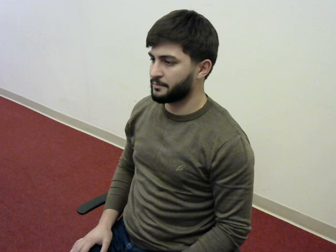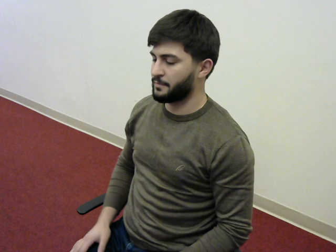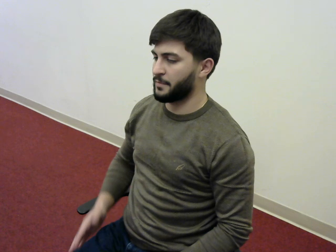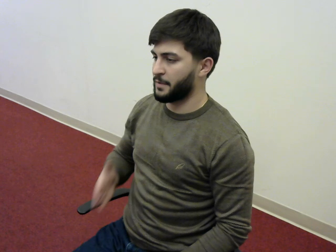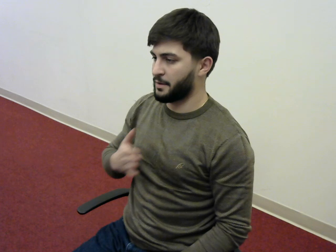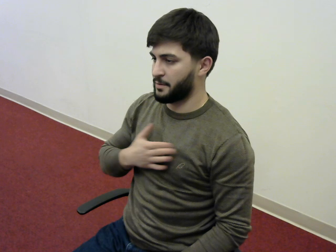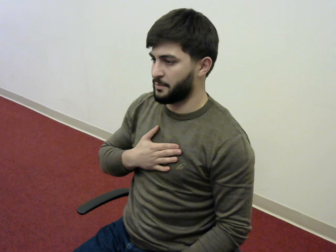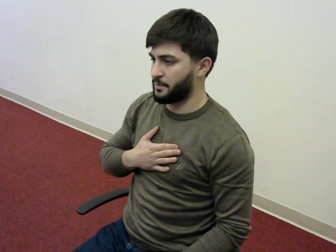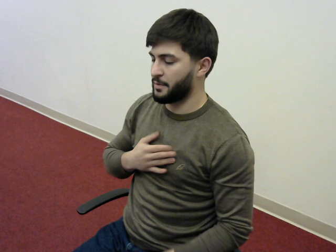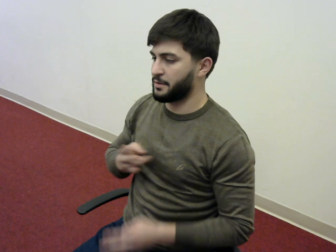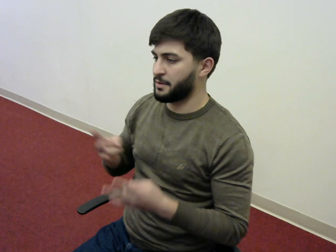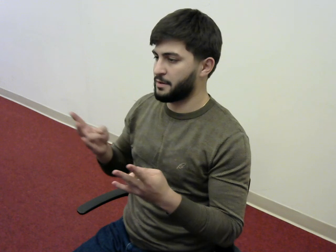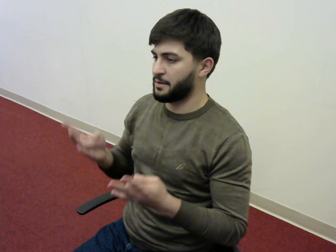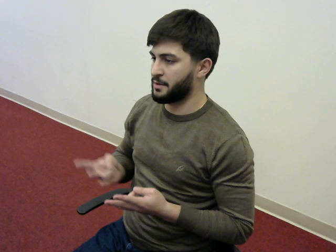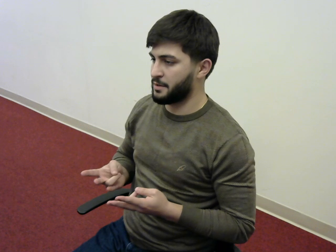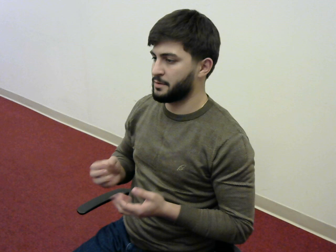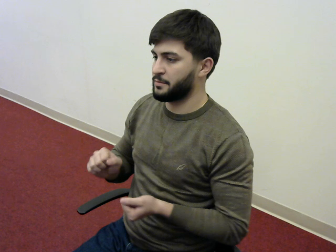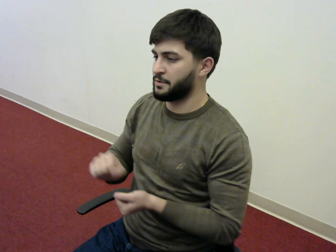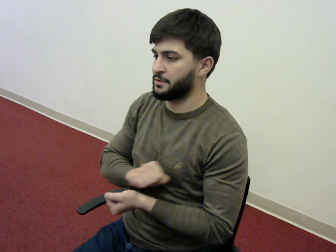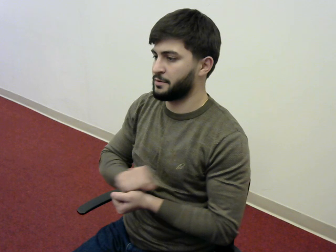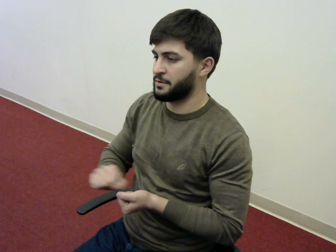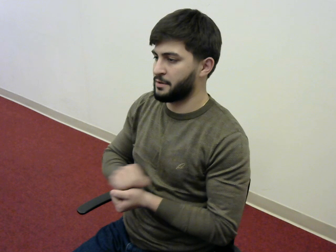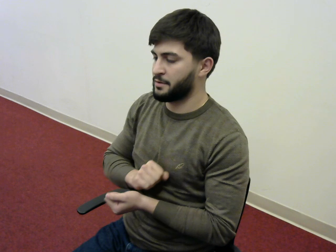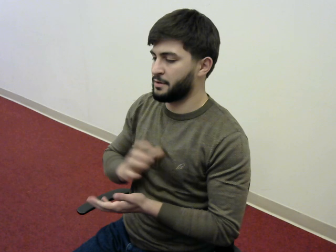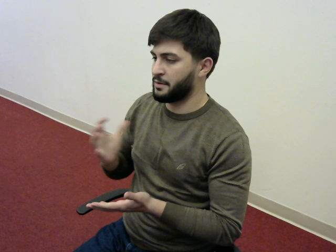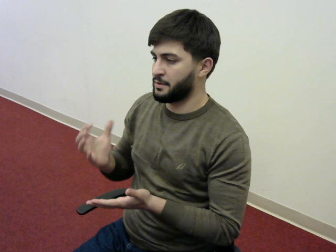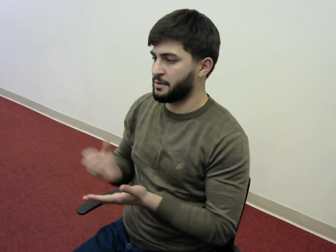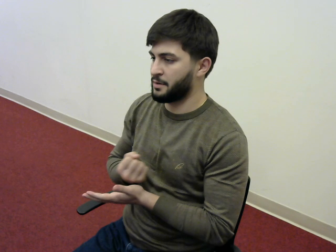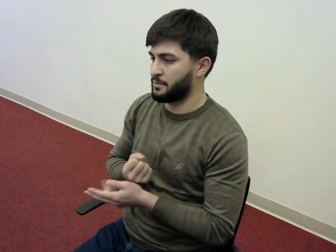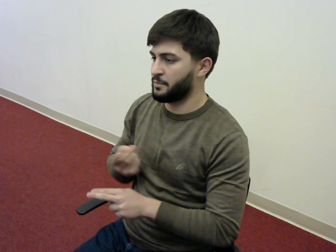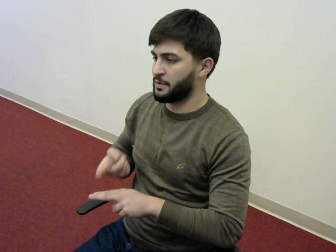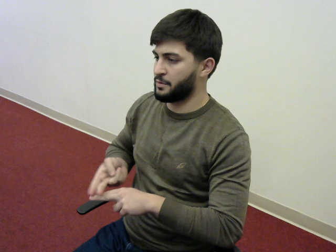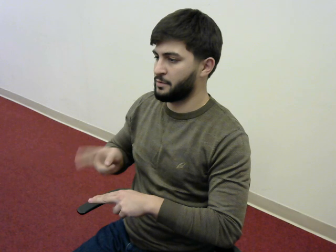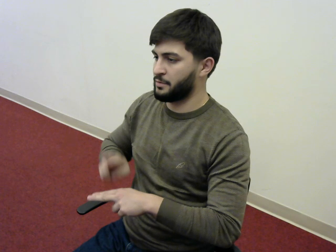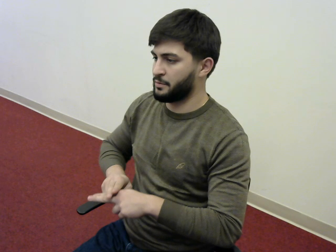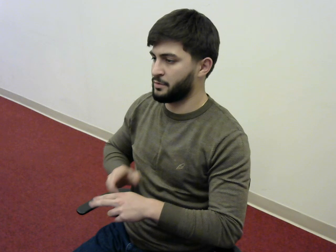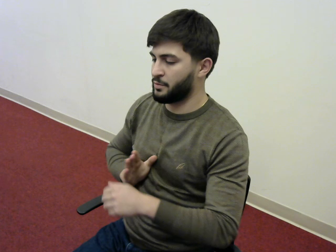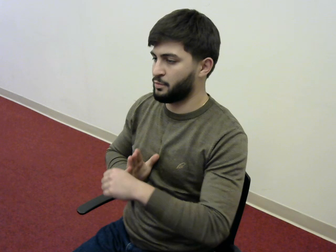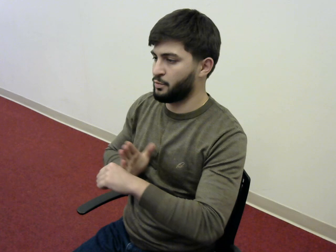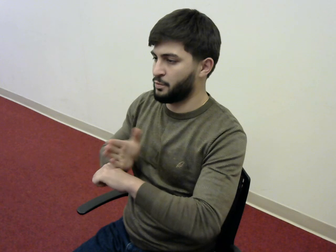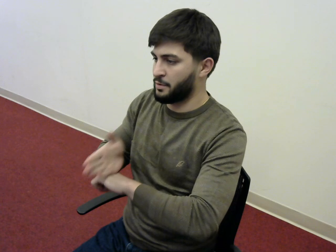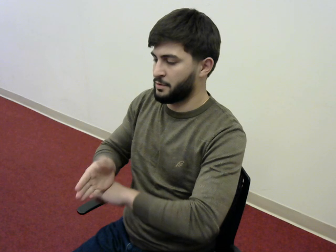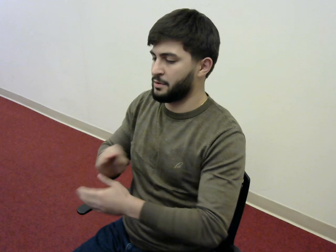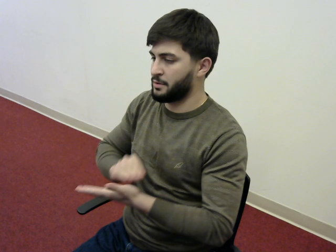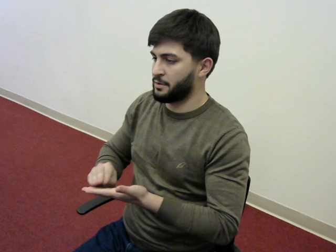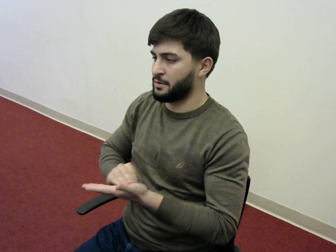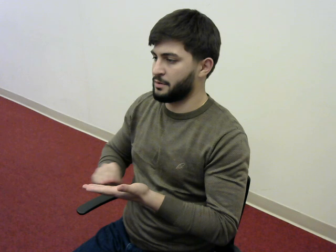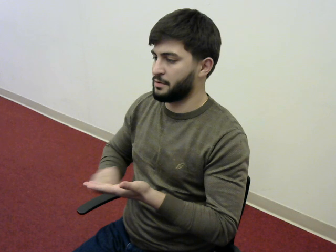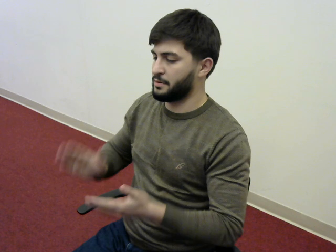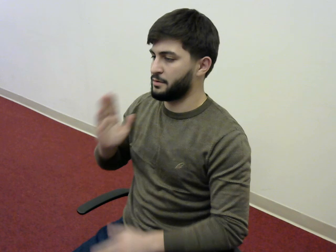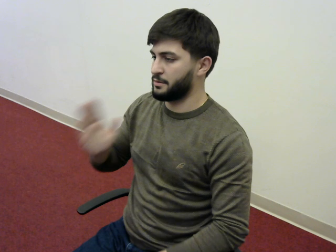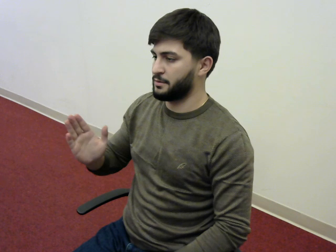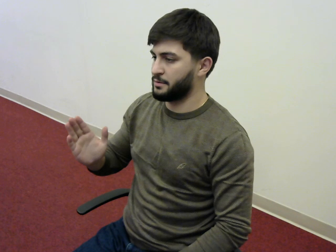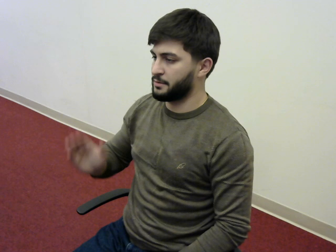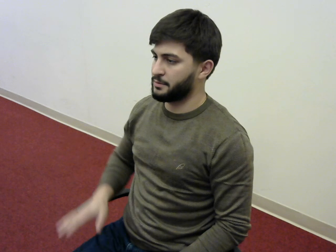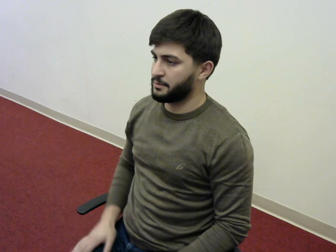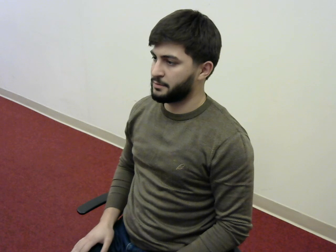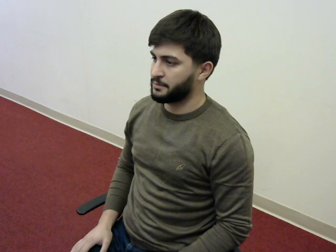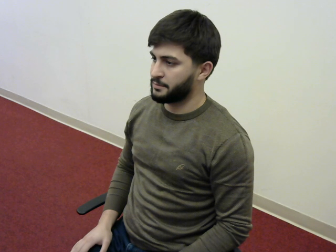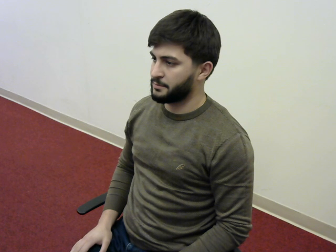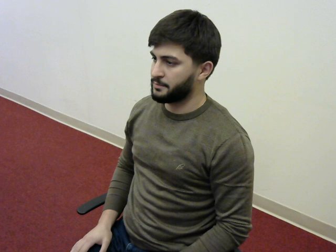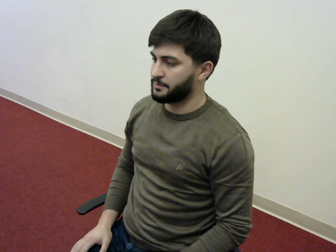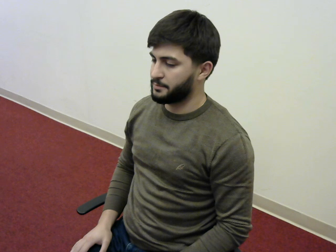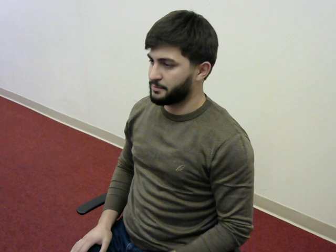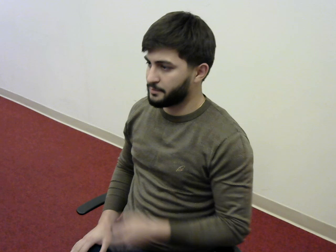Mən lazımlı kağızları tapmaq üçün müraciət yazacam